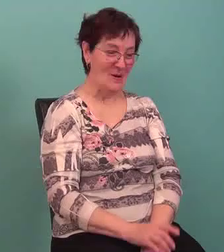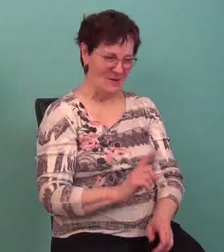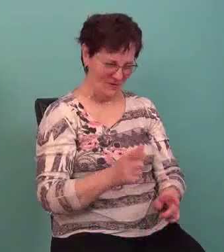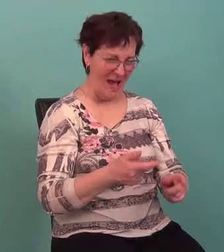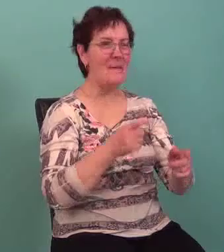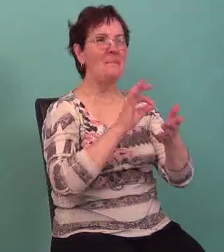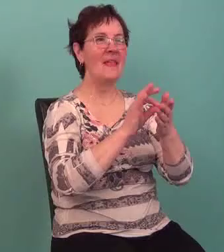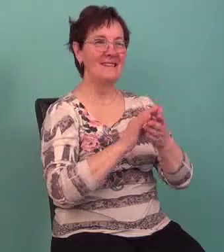Coś punktualnego.